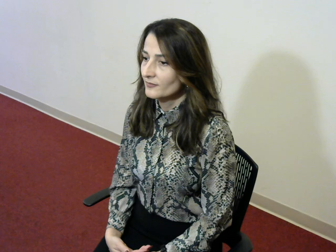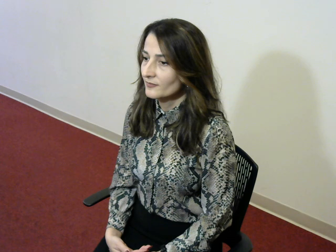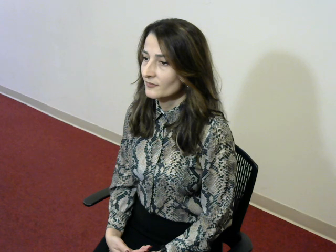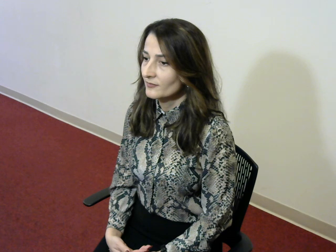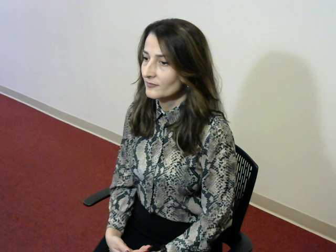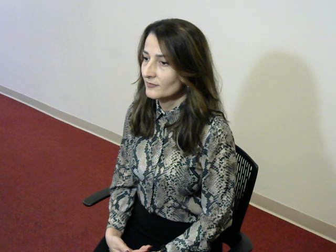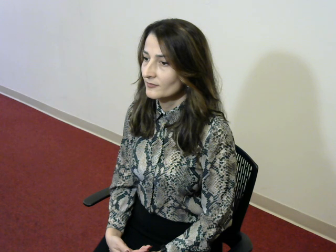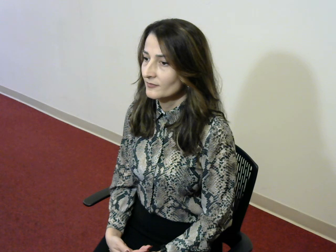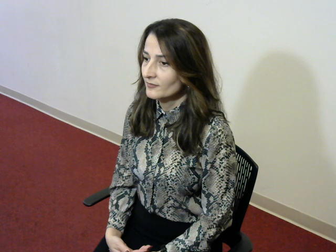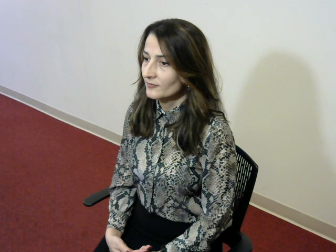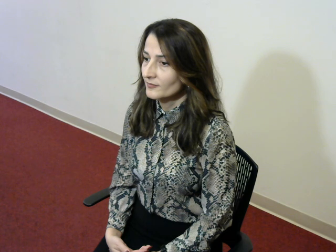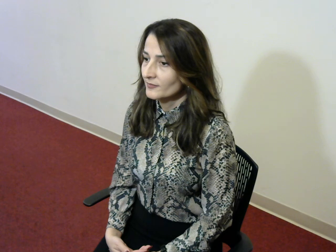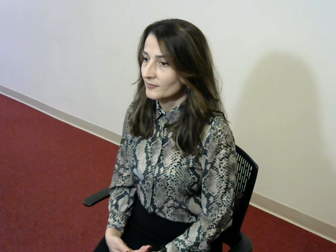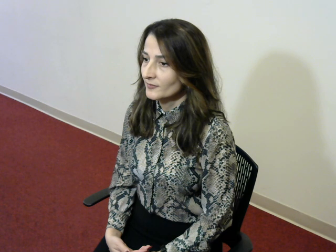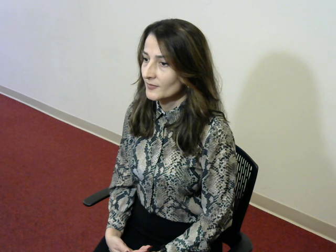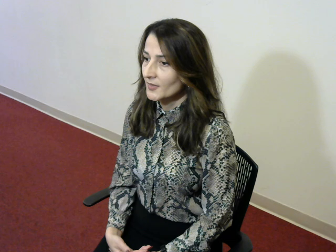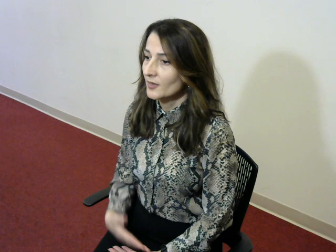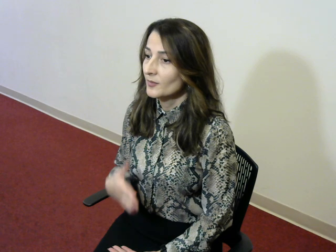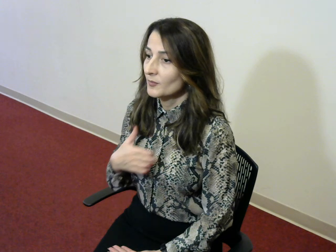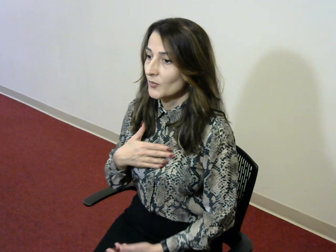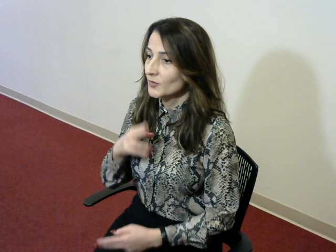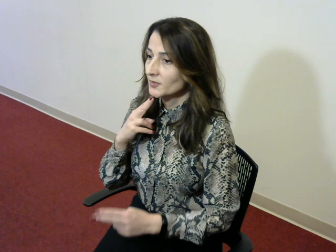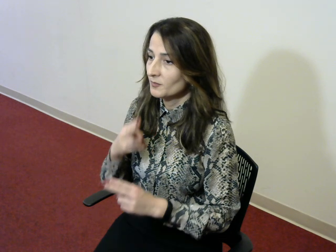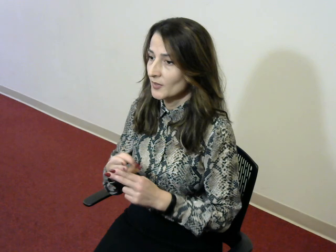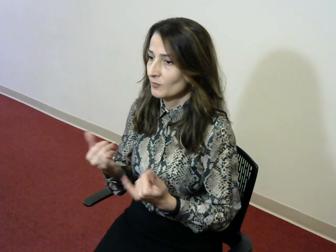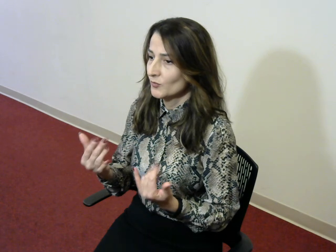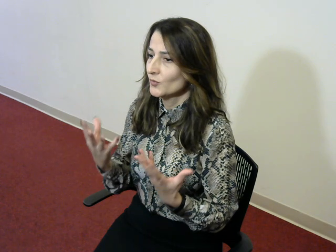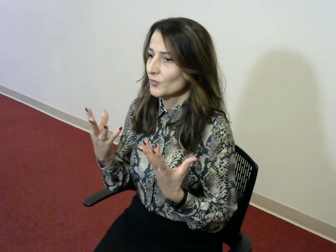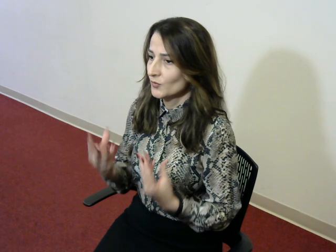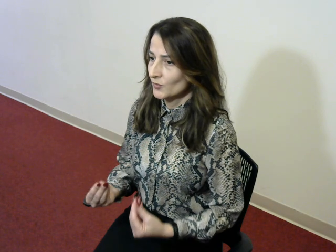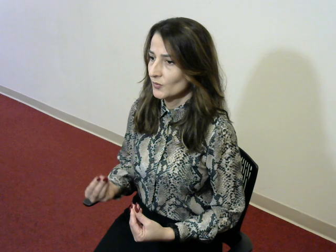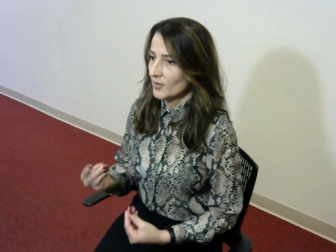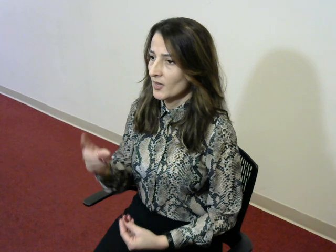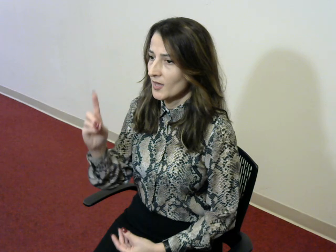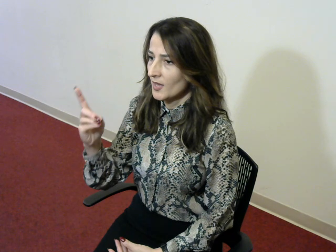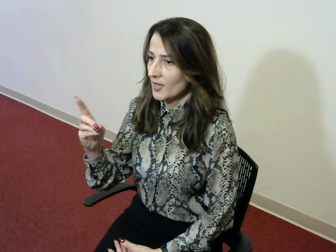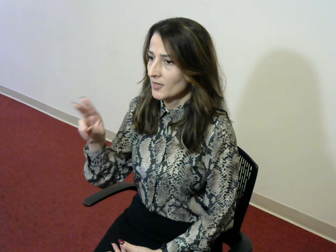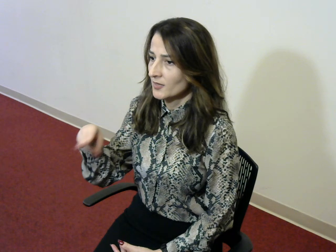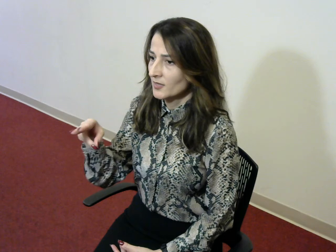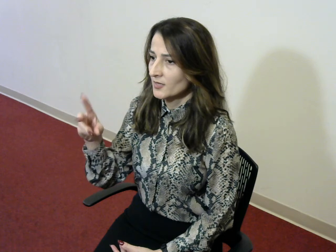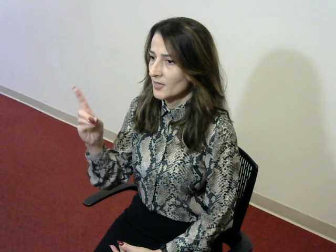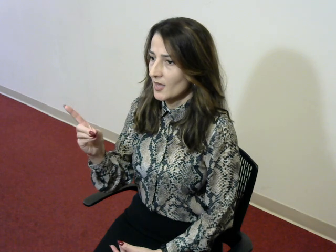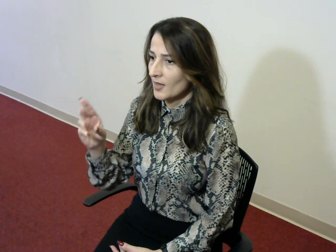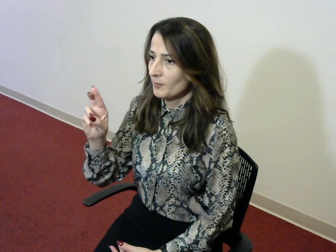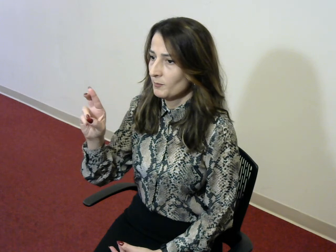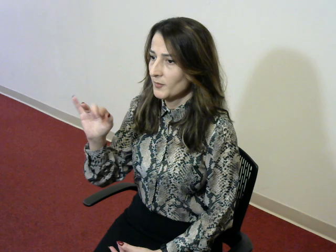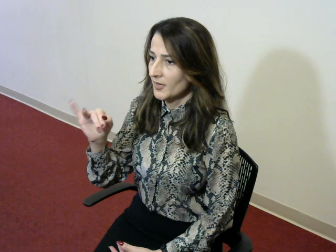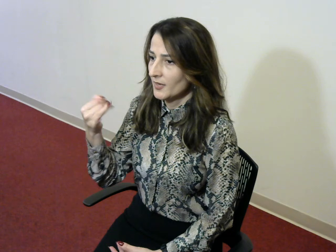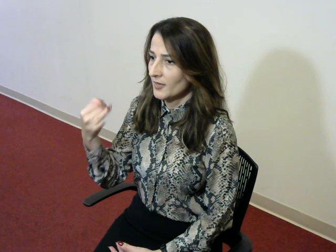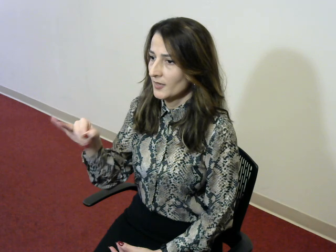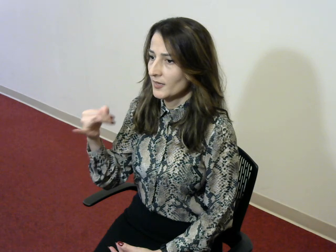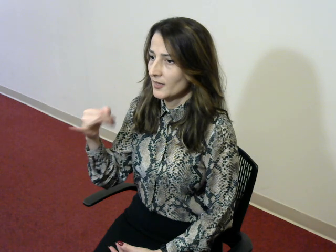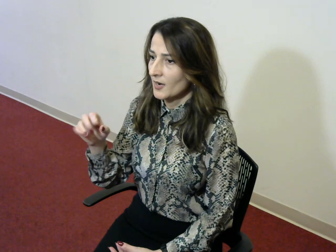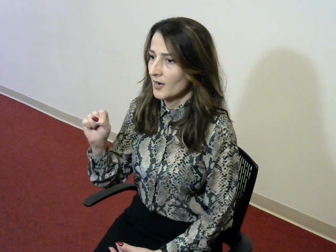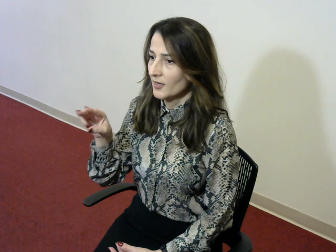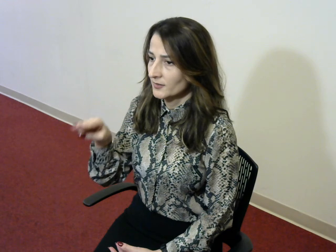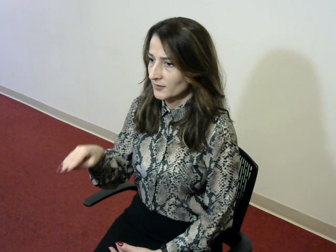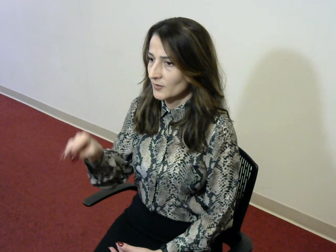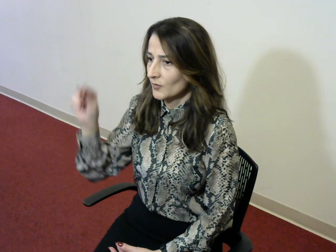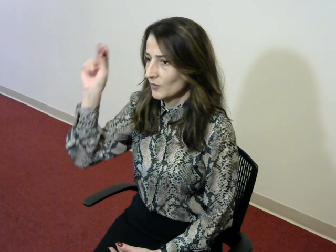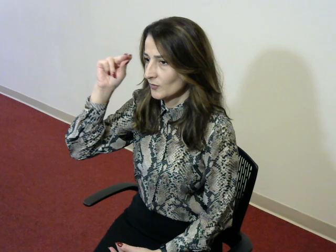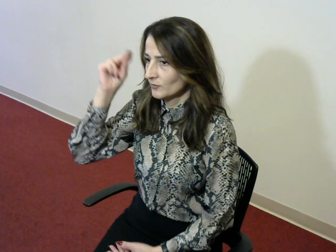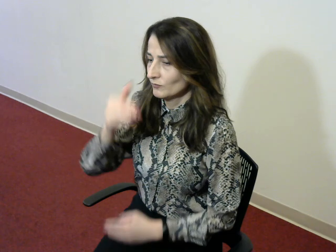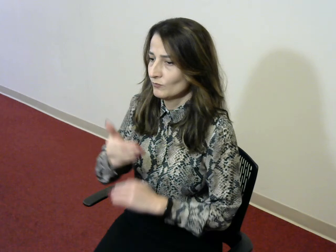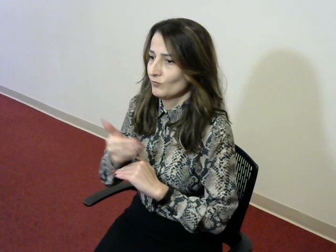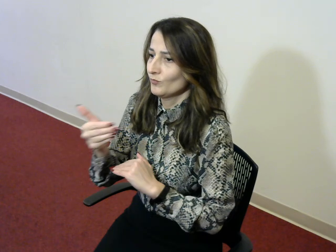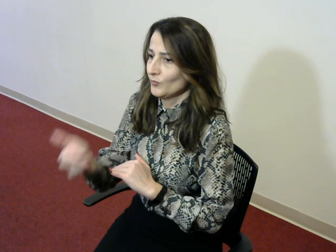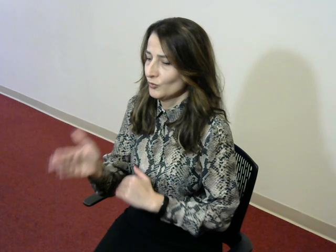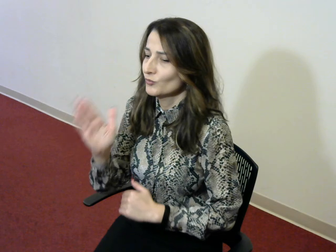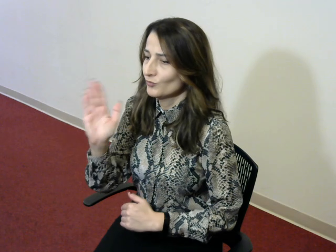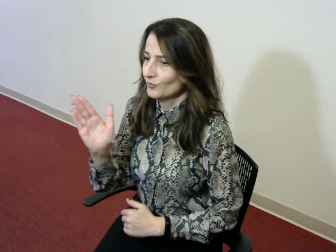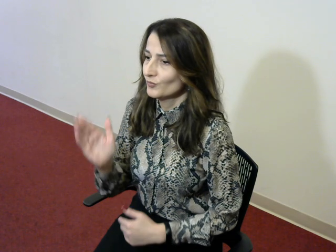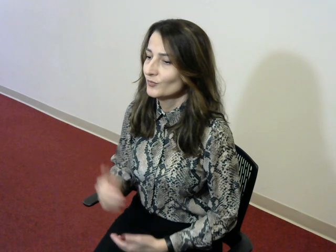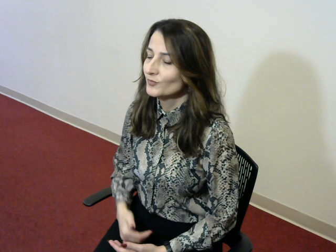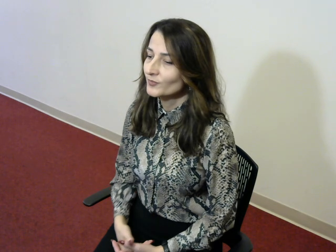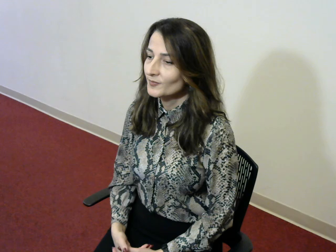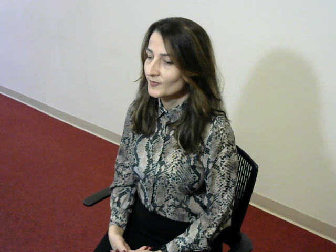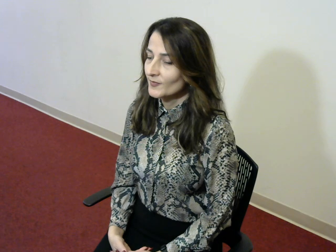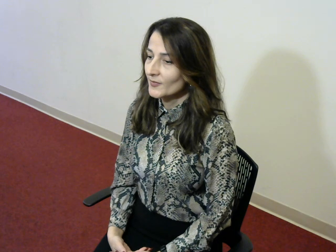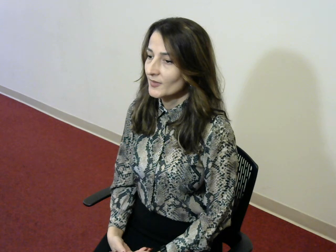Mənim bacım bu gün ədəbiyyat dərsinə gecikəcək